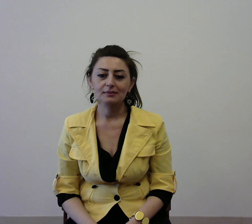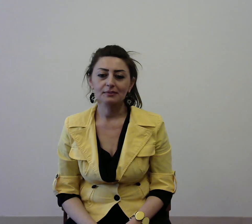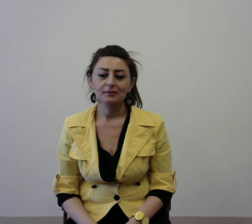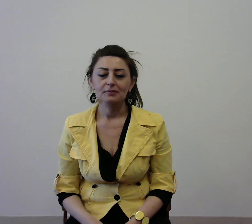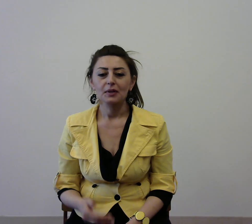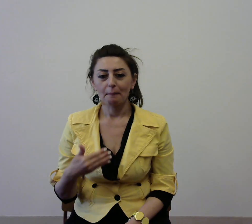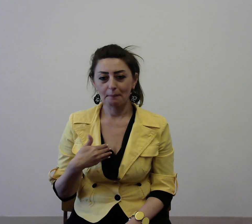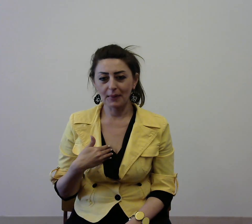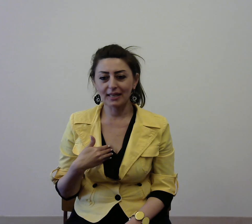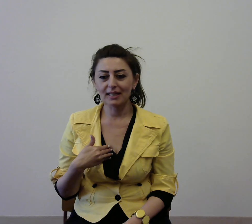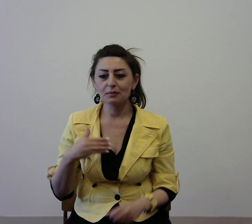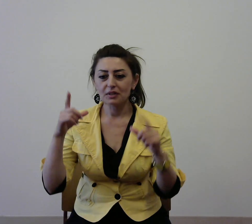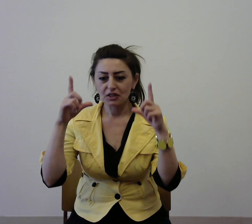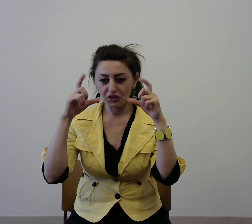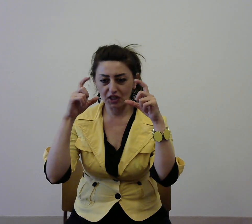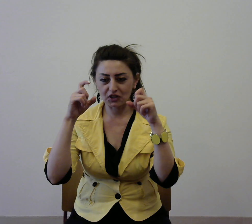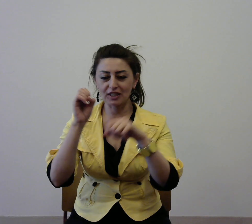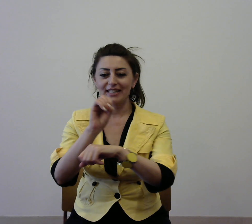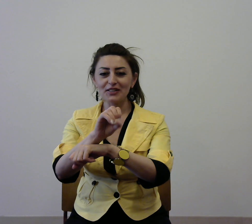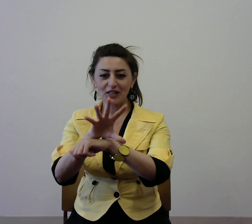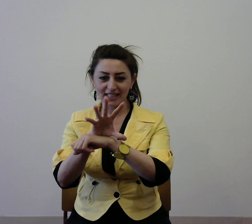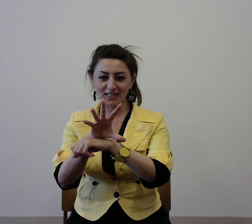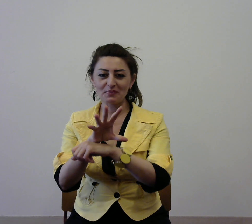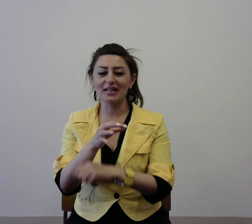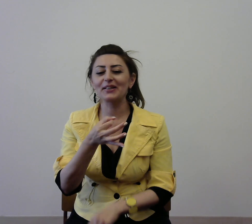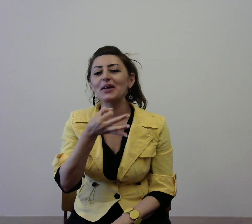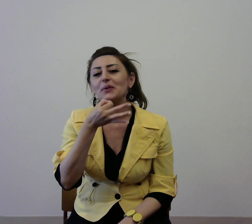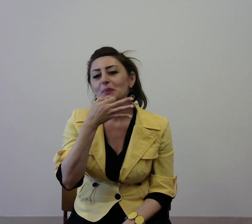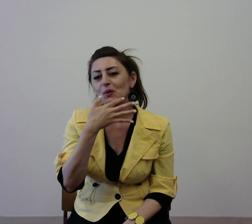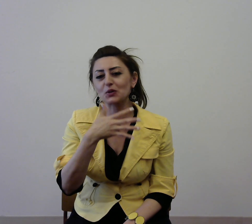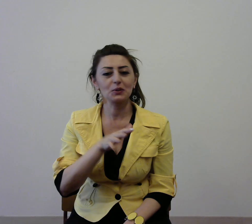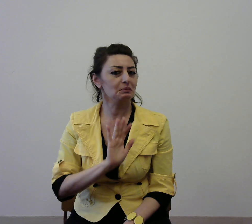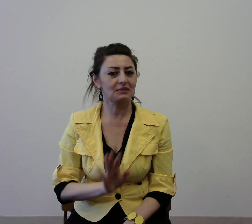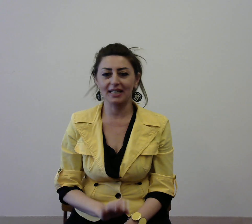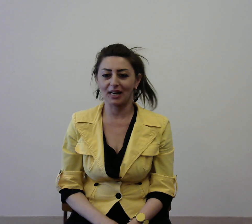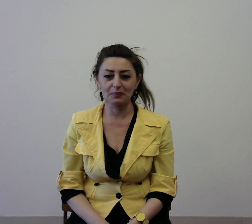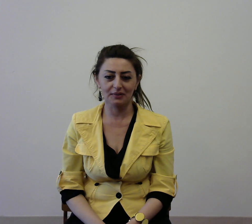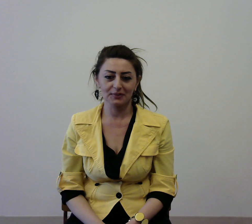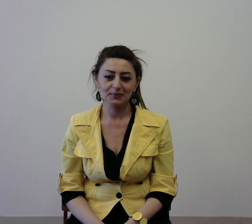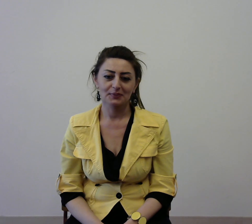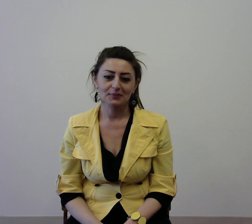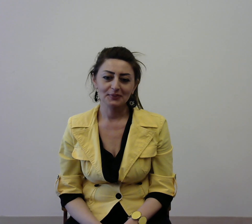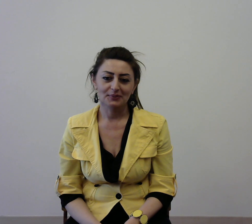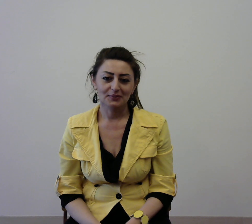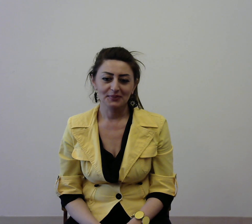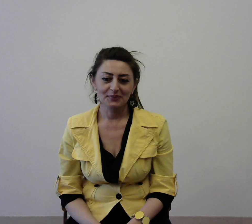Mənim şəkil çəkdirməkdən xoşum gəlir